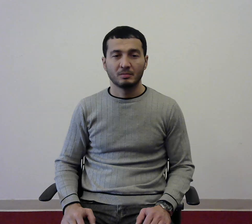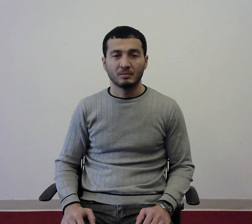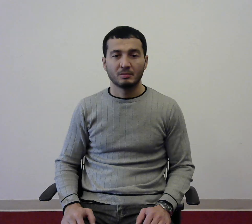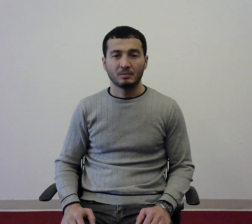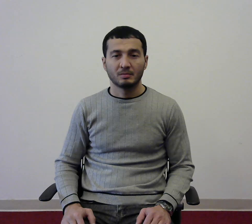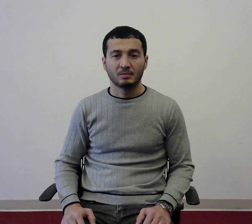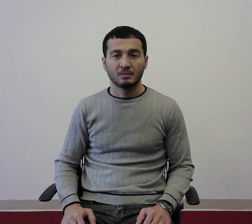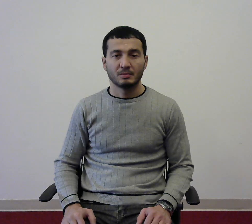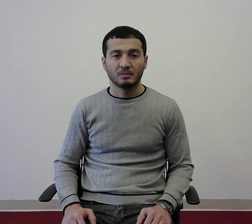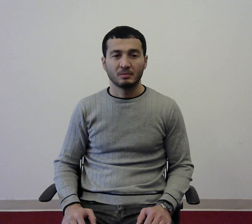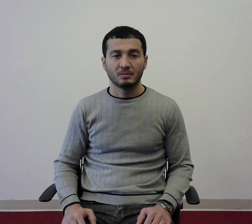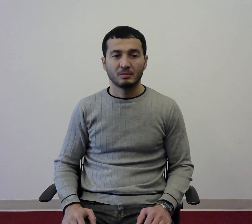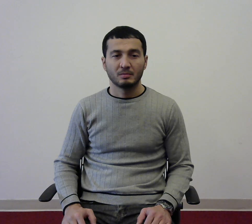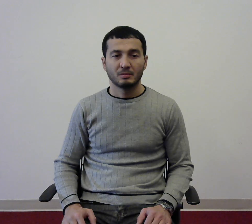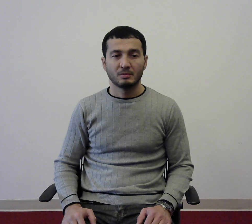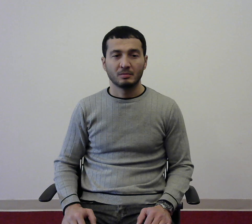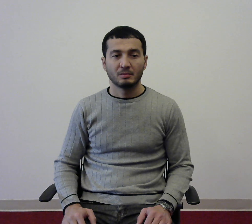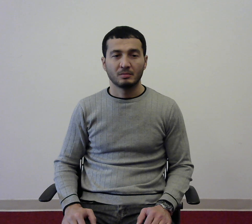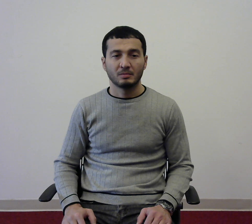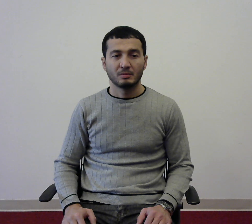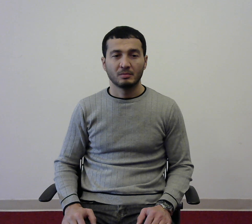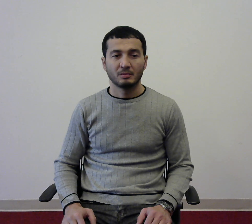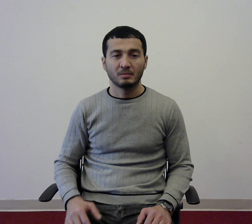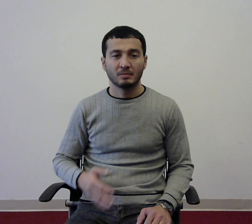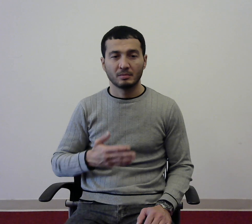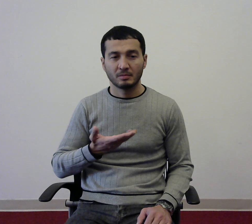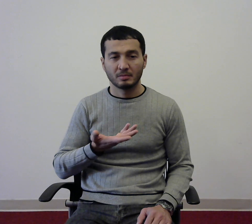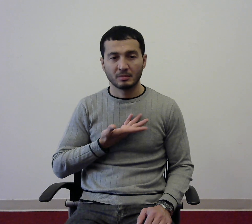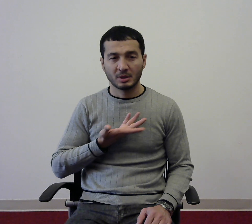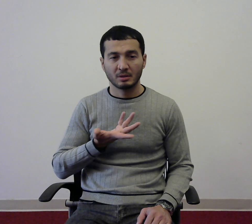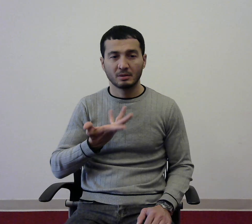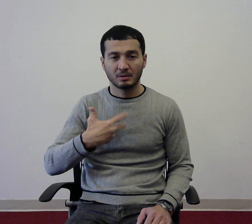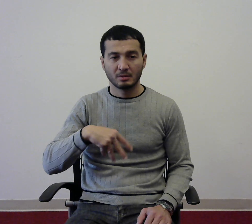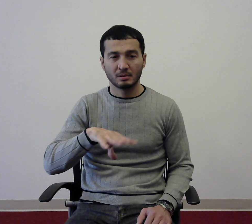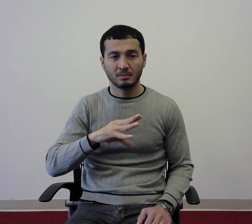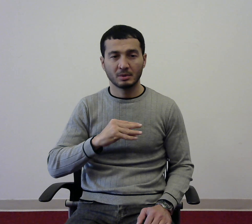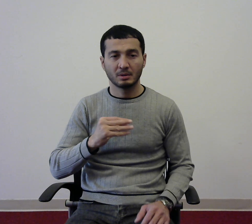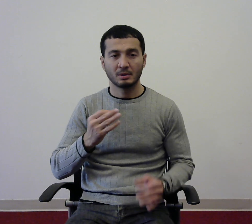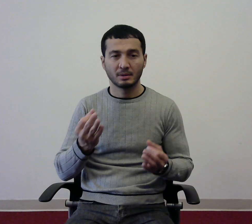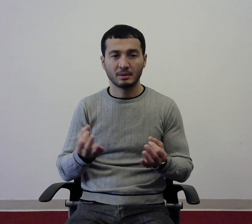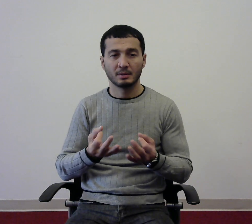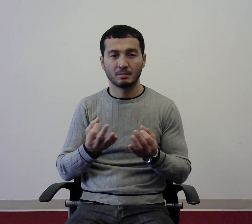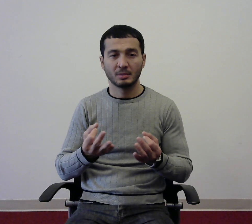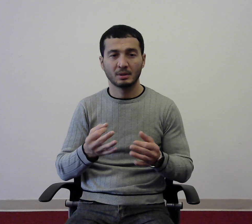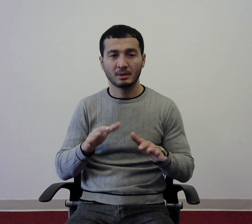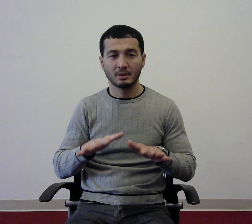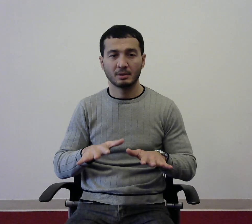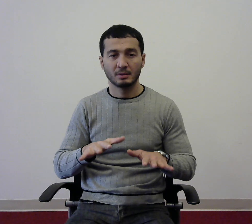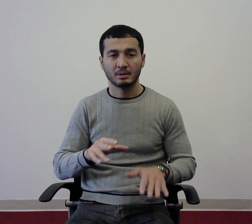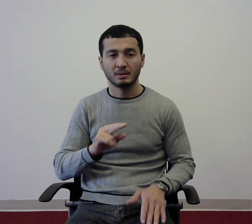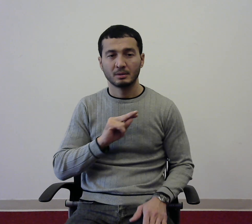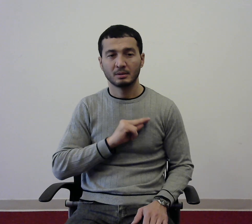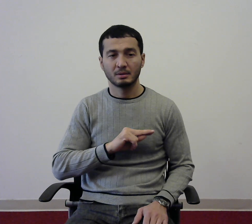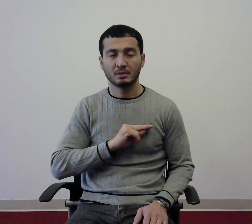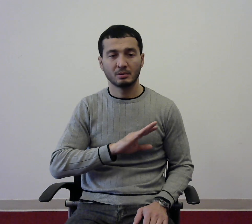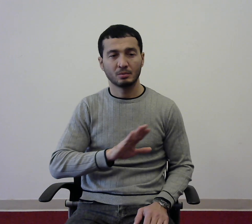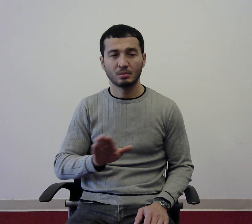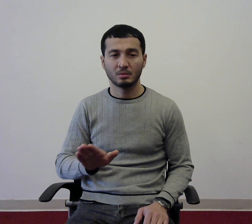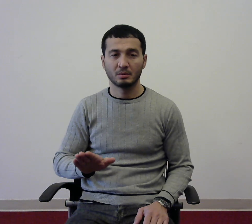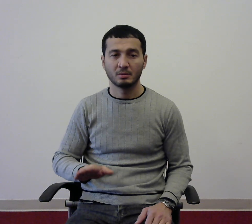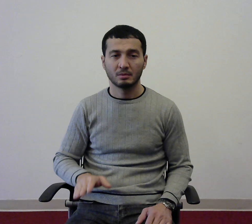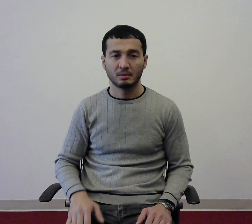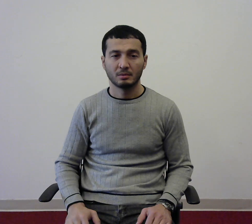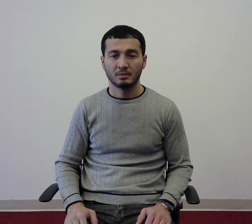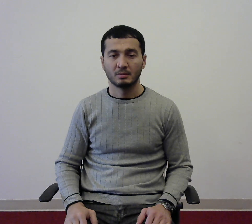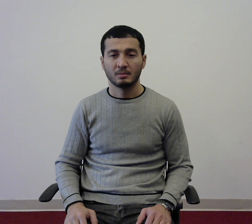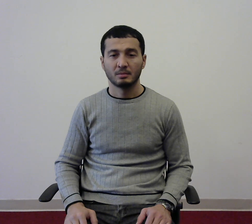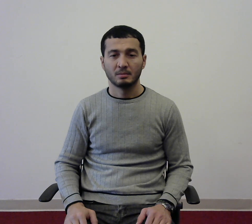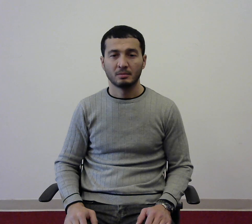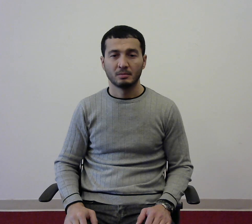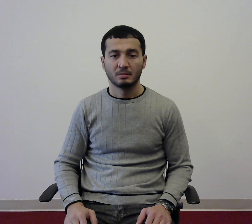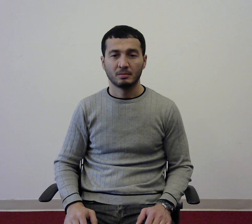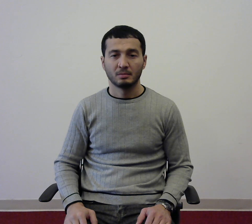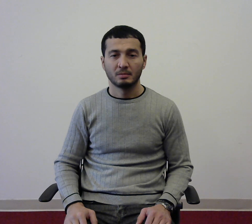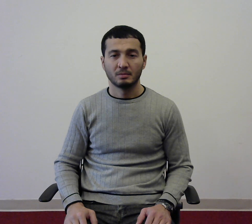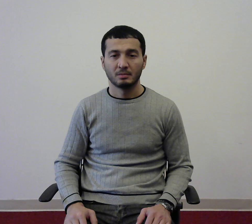Biz heç yerdə işləmirik